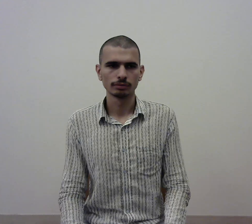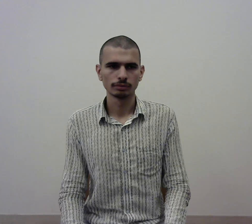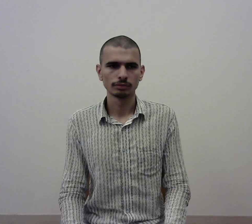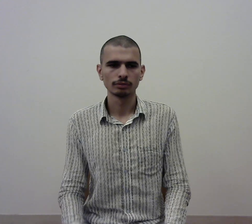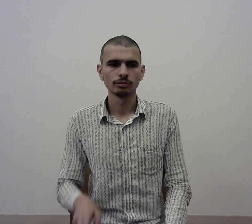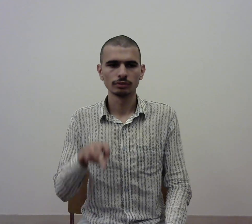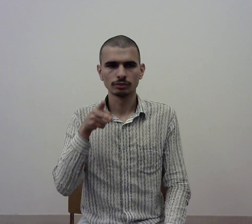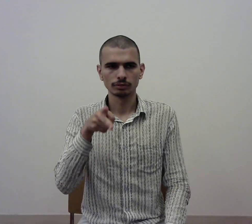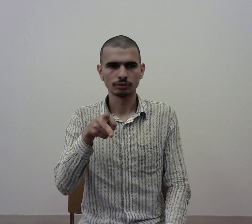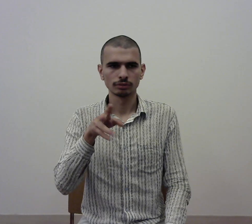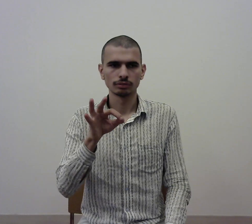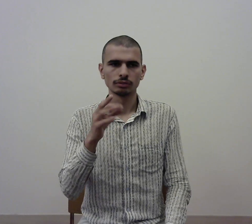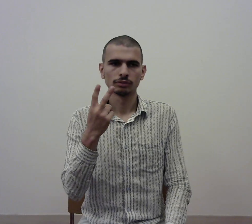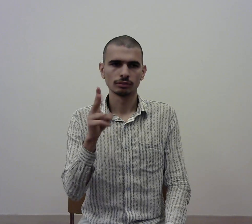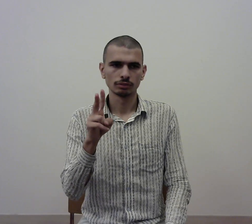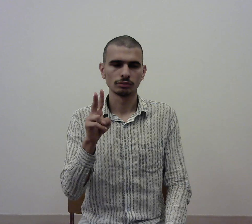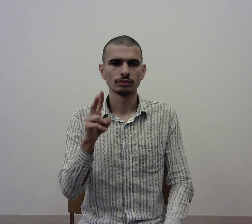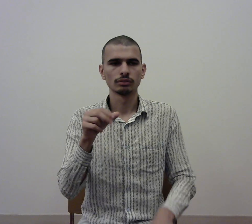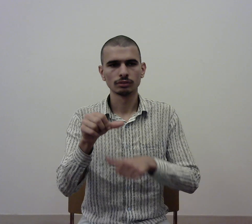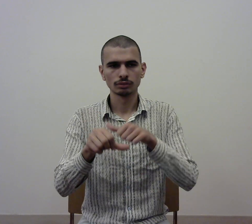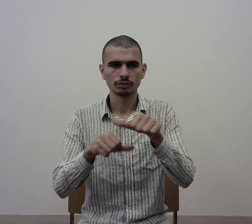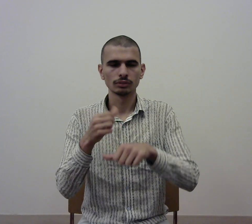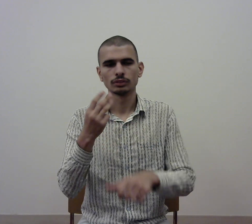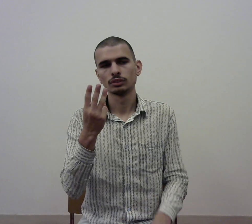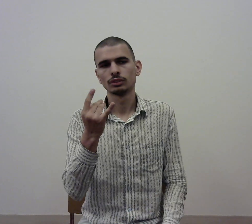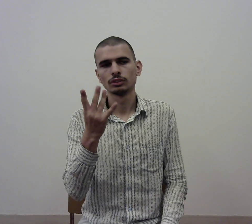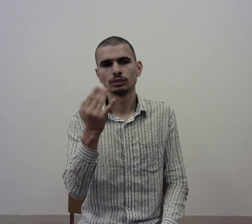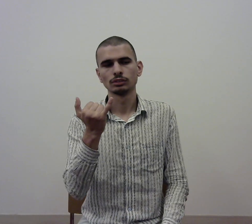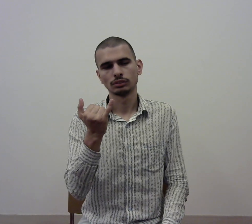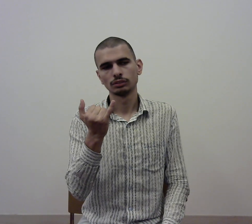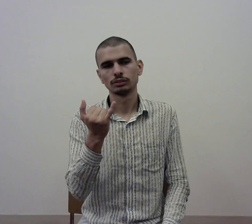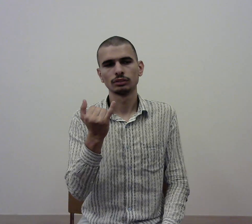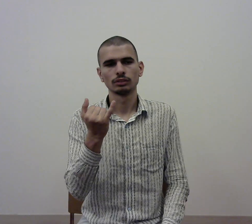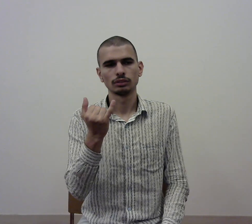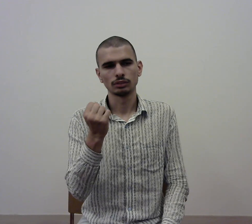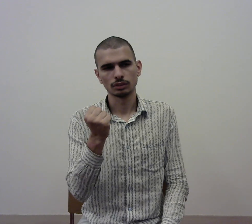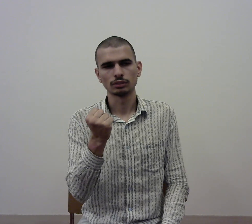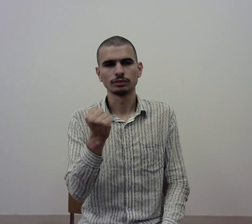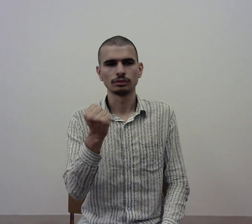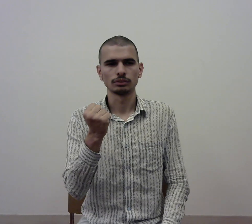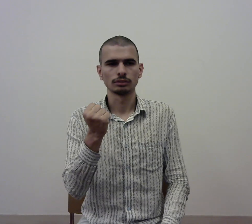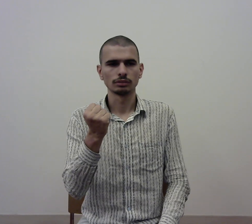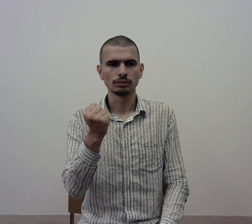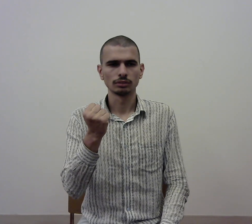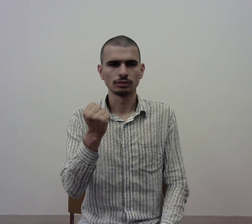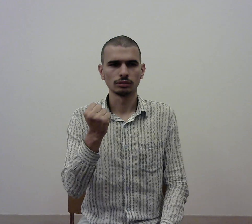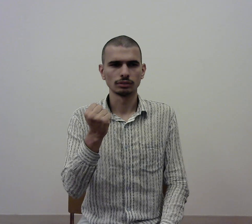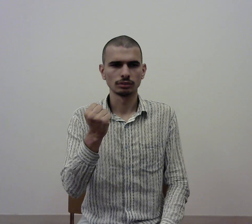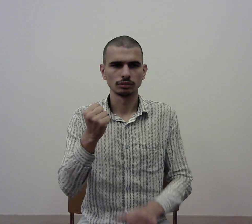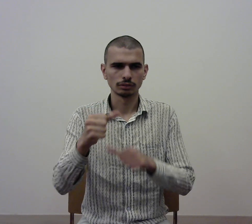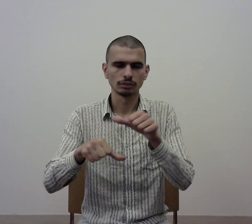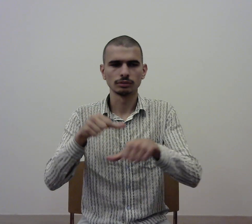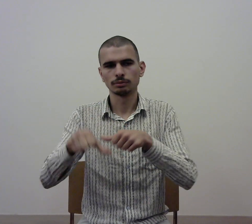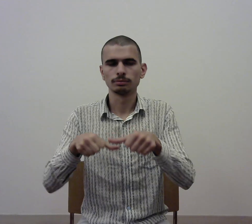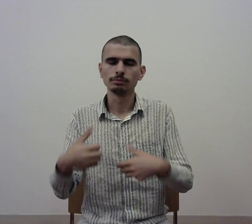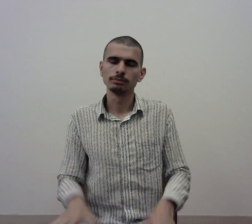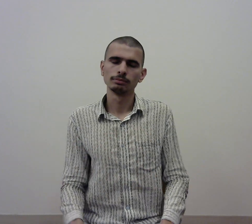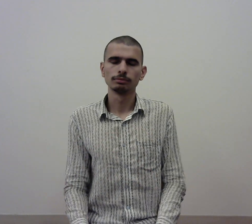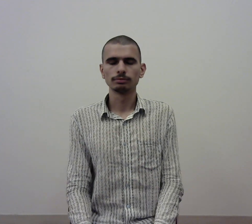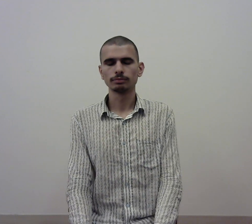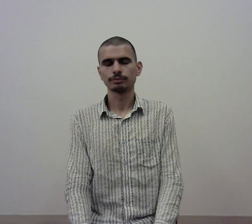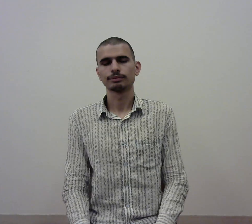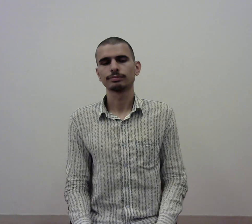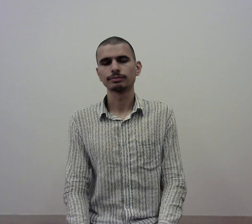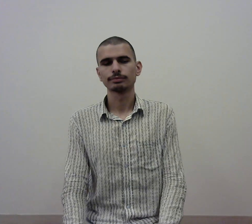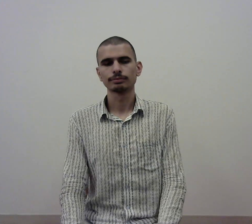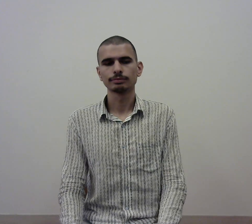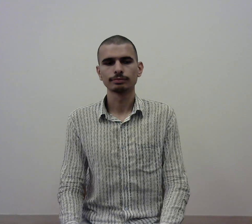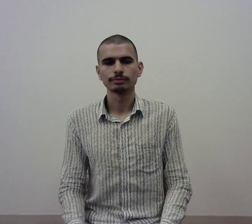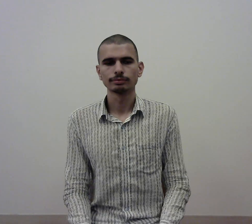2022-ci il Şuşa ilidir